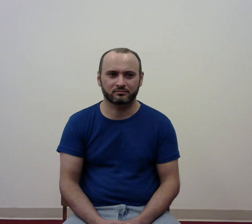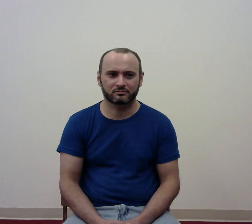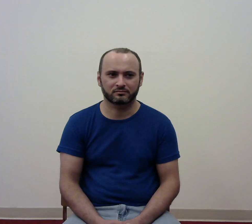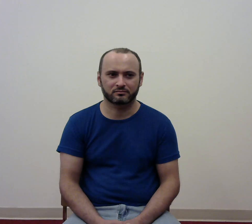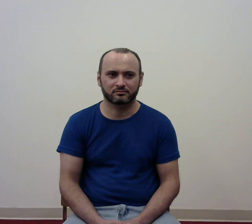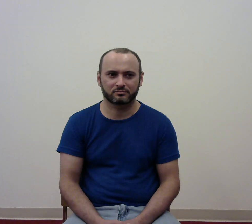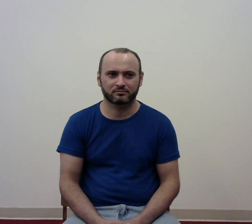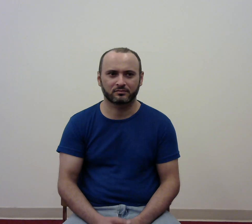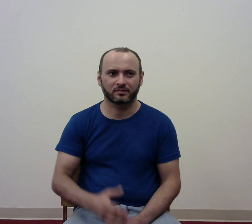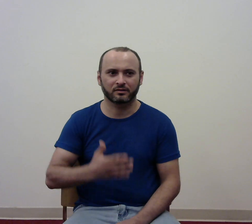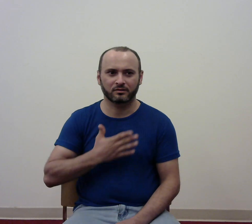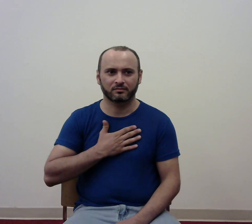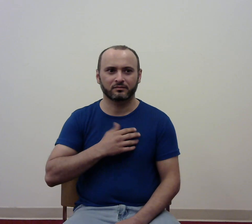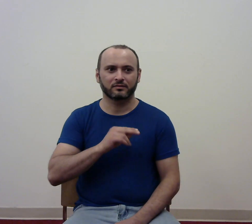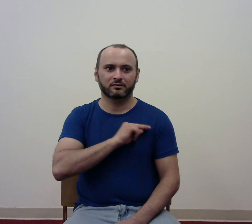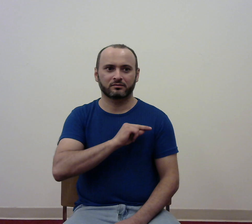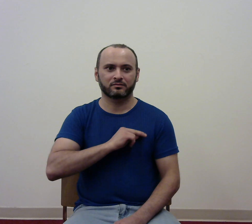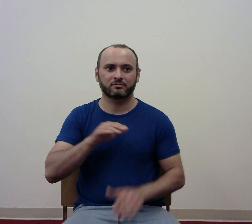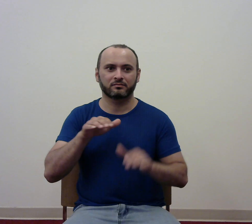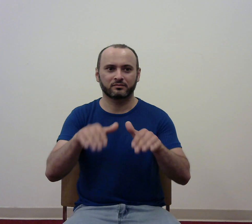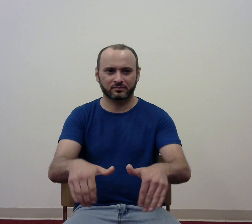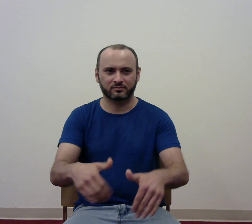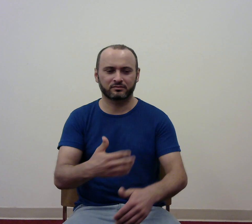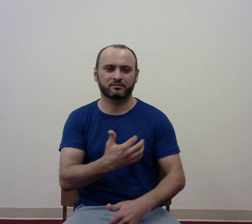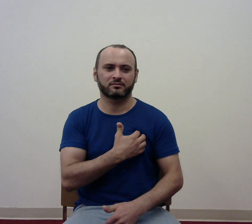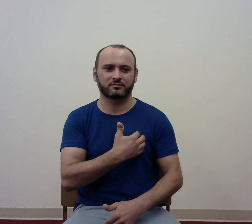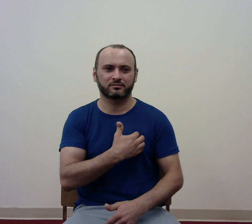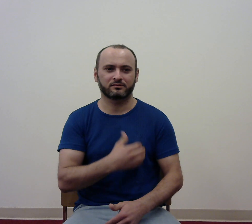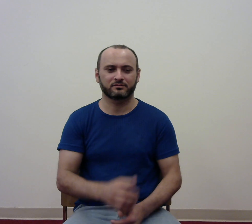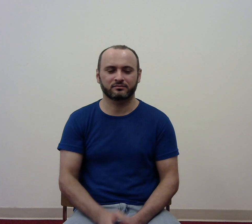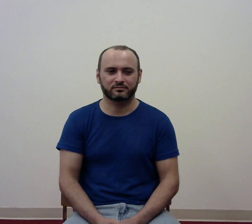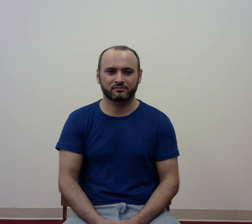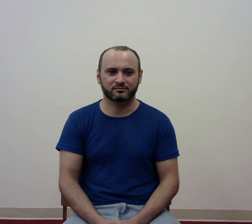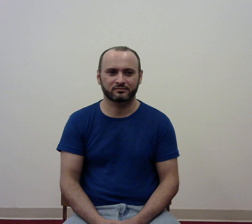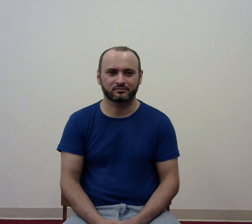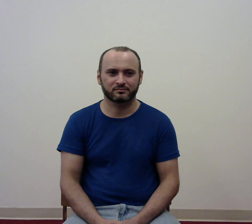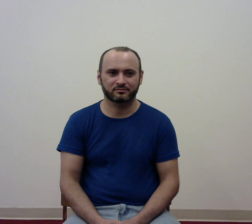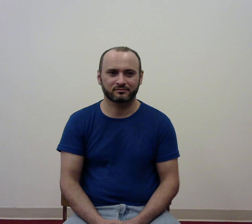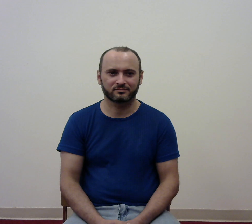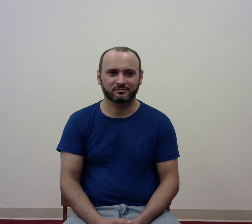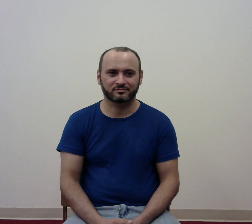Mən işə düzəlmək istəyirəm